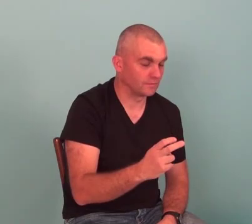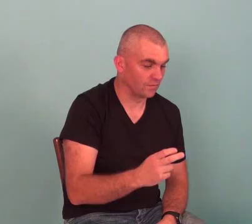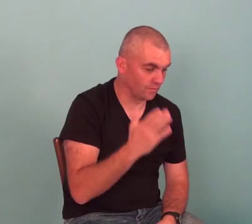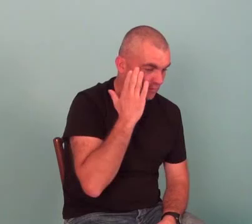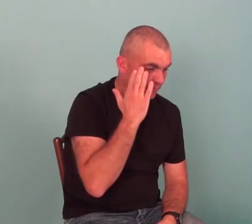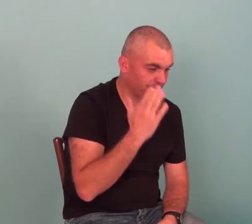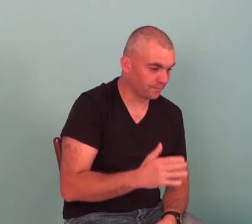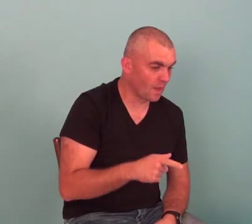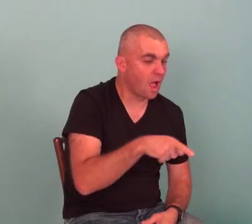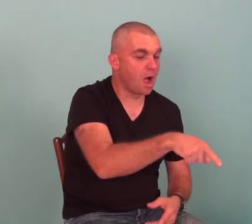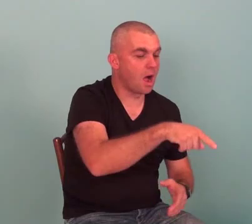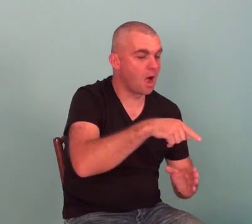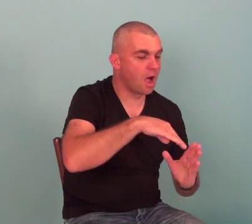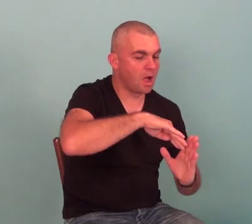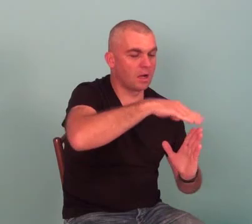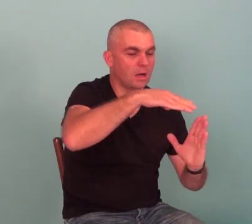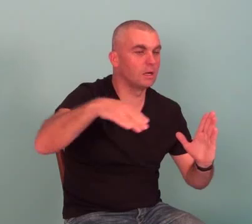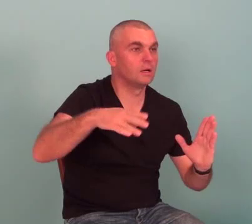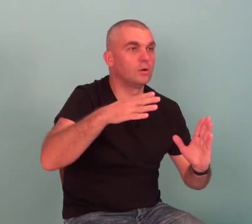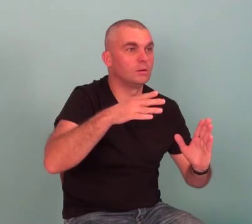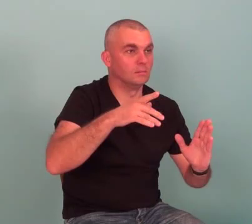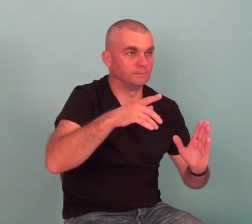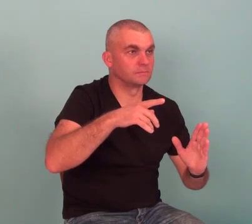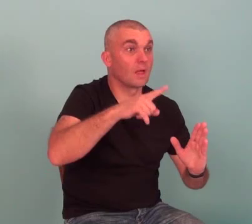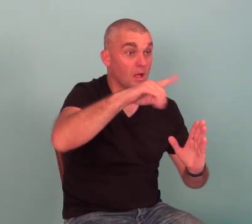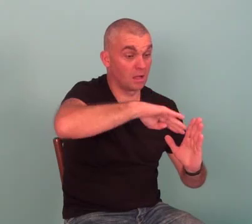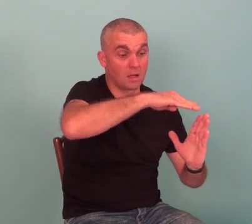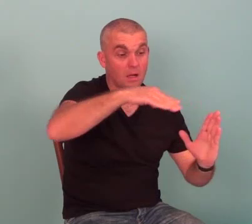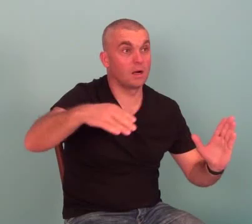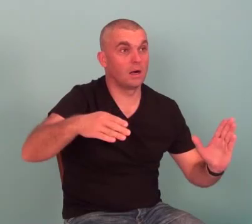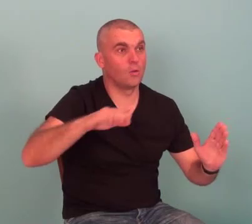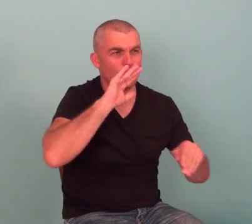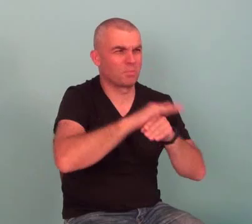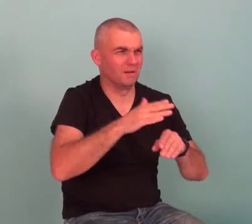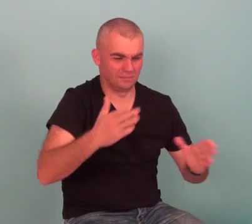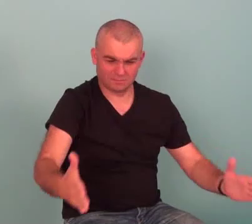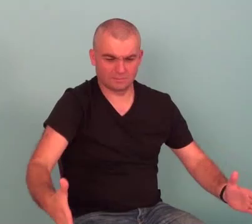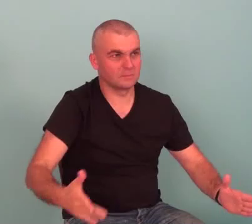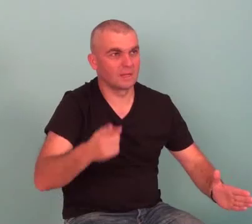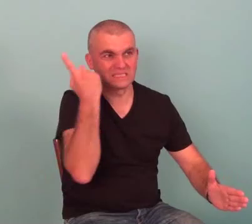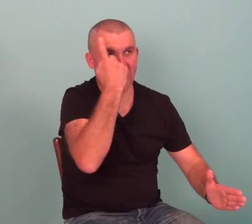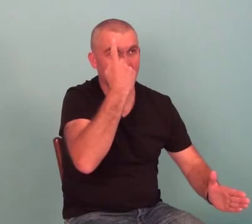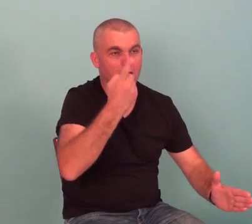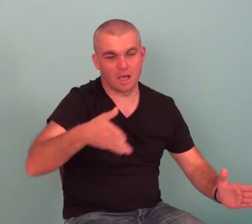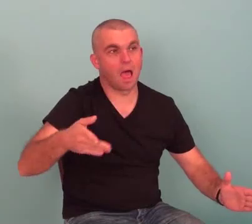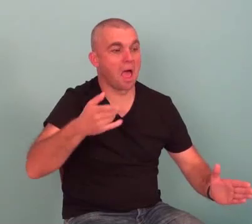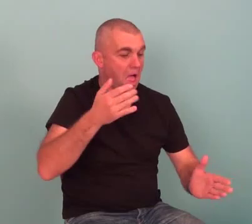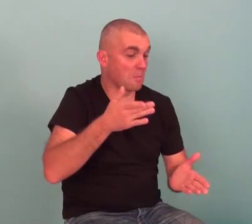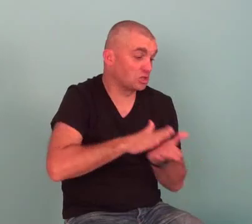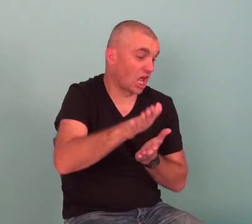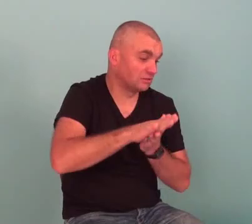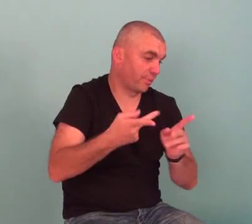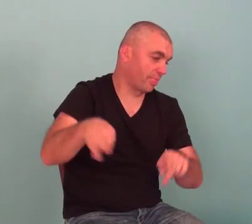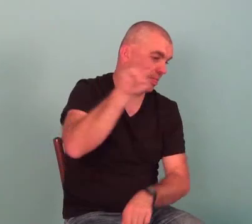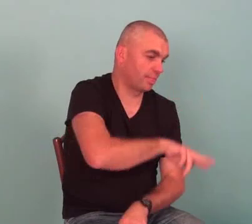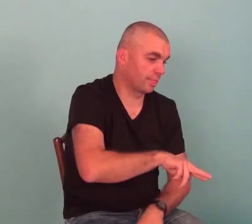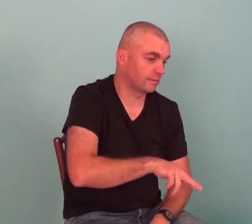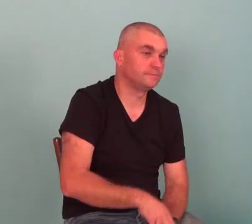Wiem, jest taki krawężnik, że jest taka odległość, żeby na nim nie stać, ponieważ ktoś może się poślizgnąć i upaść.